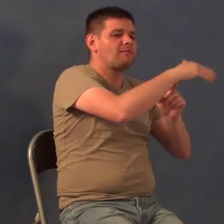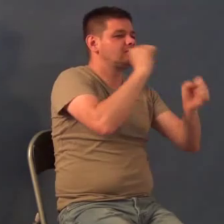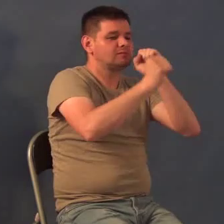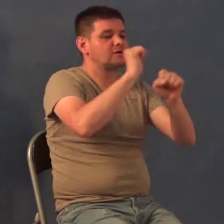Walą do kolejnych.